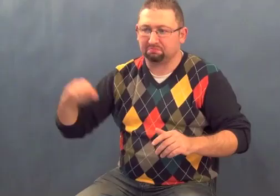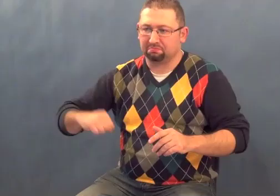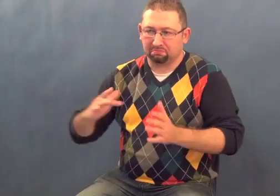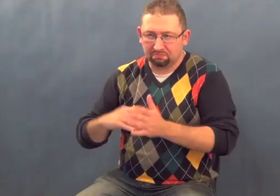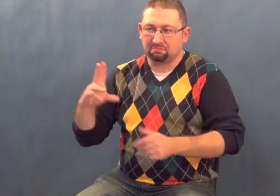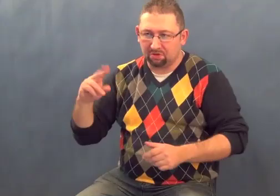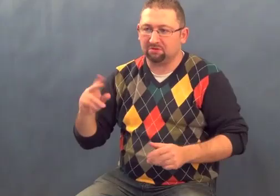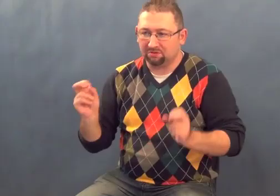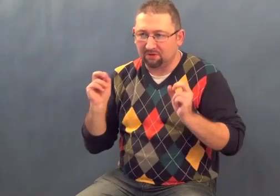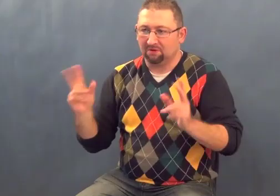Na poniedziałek, ok.